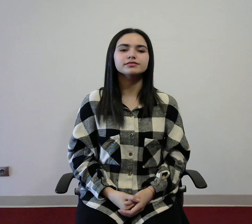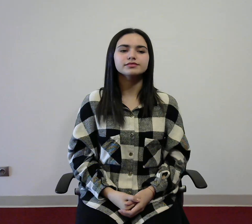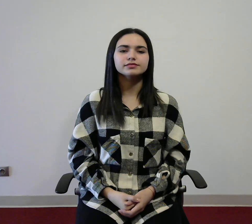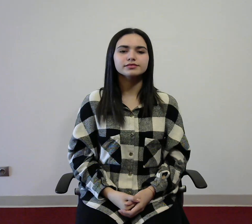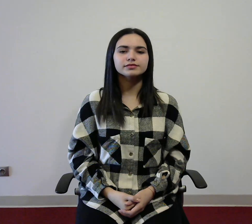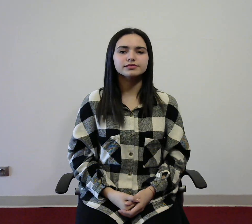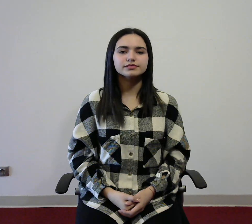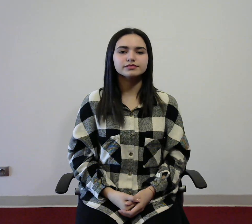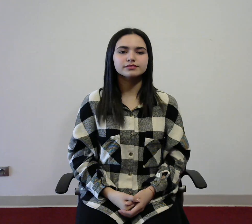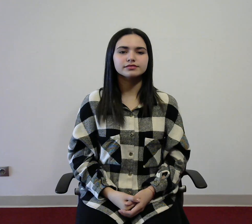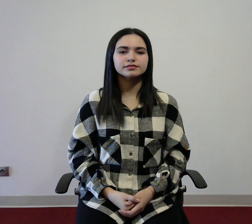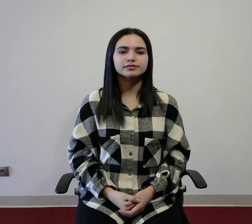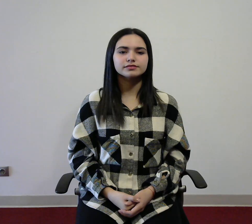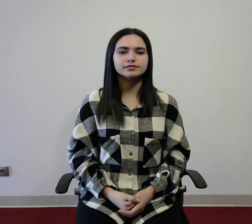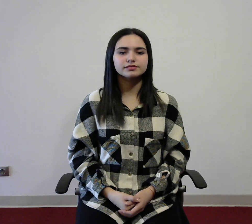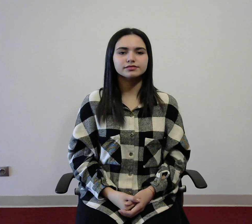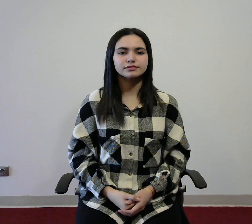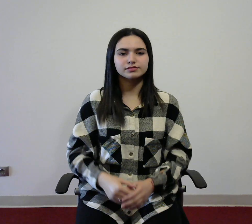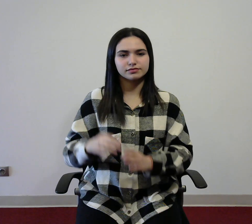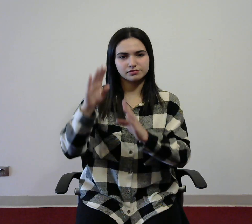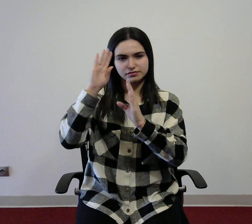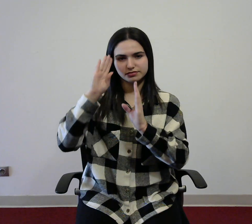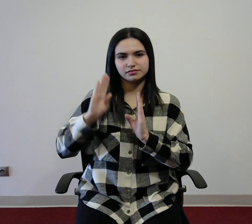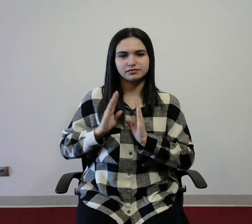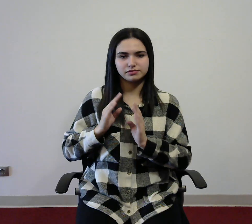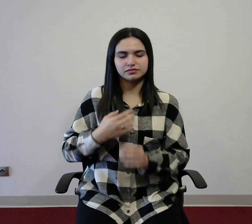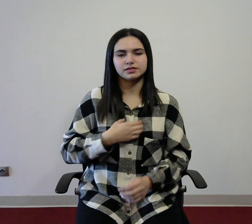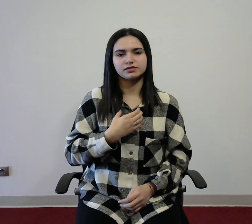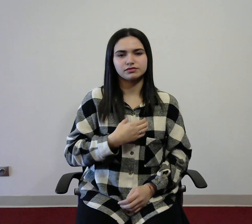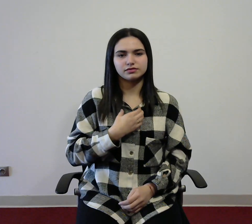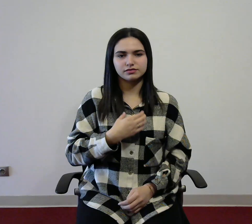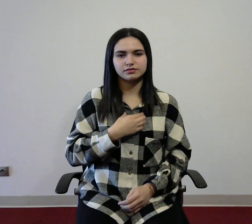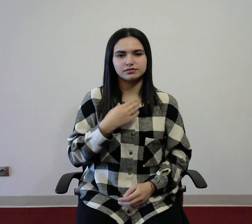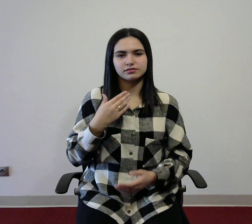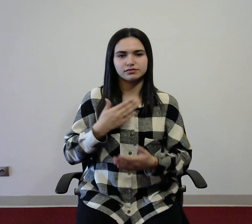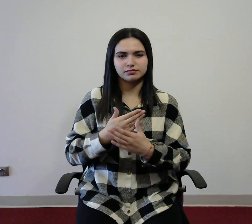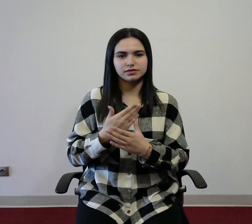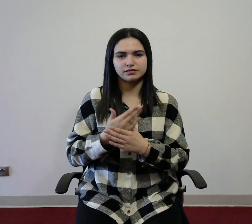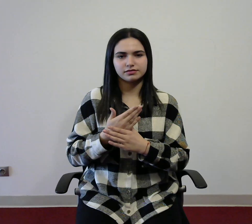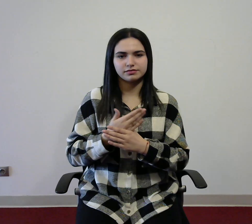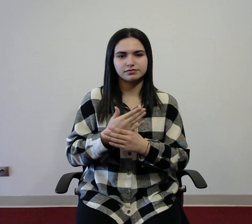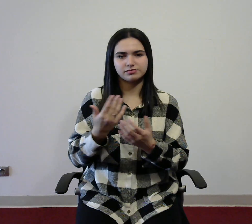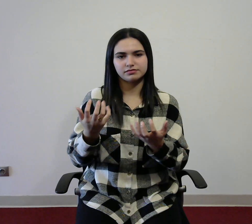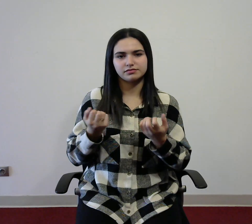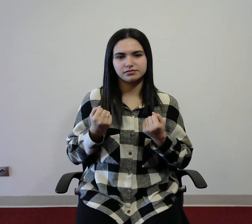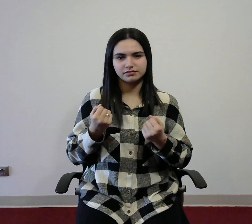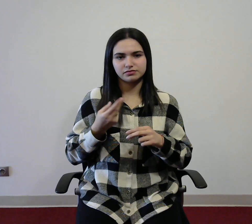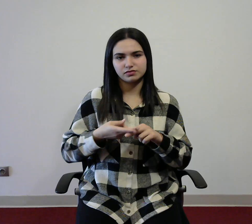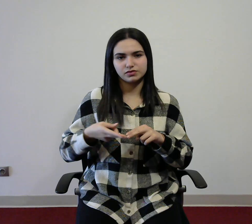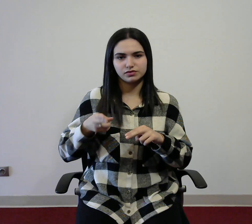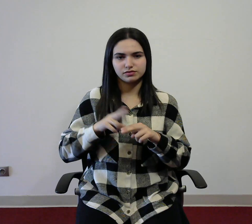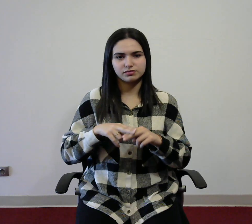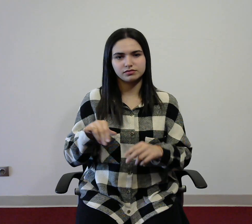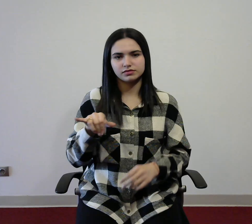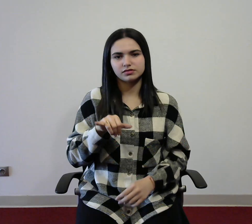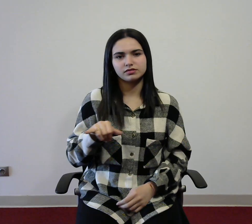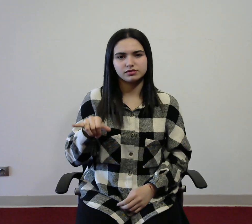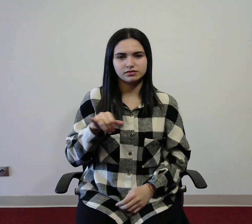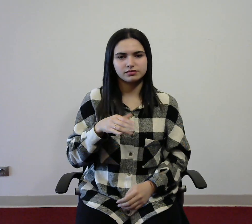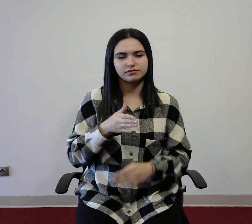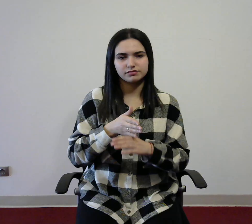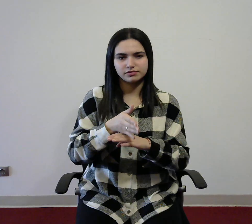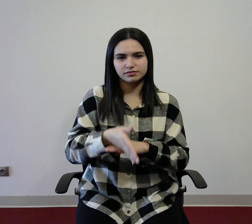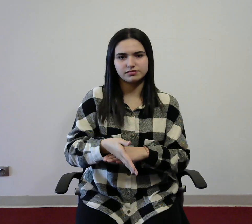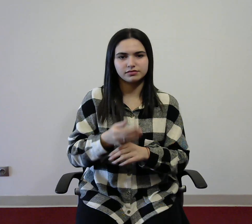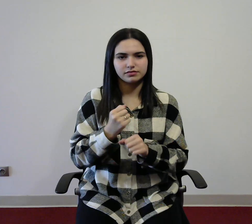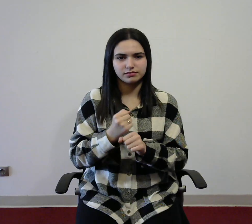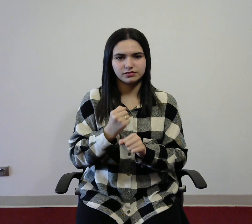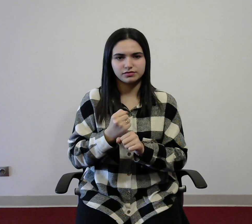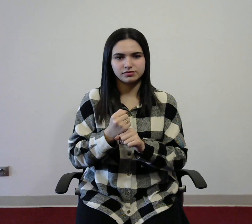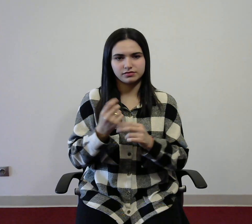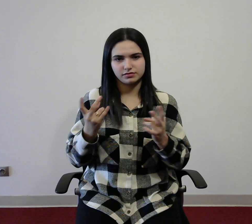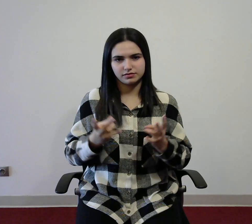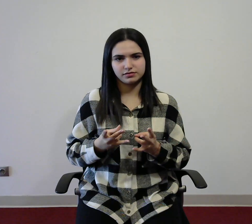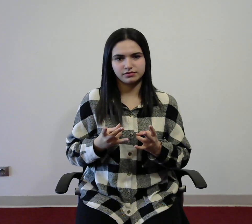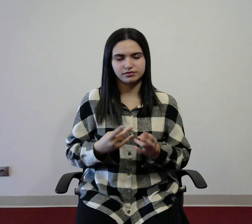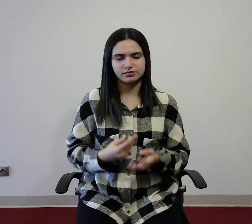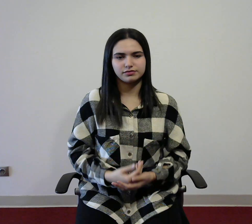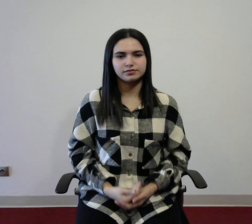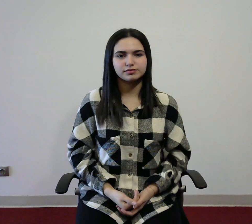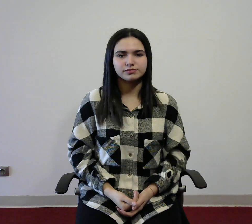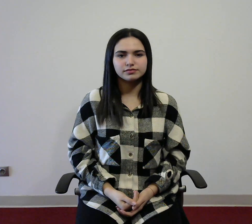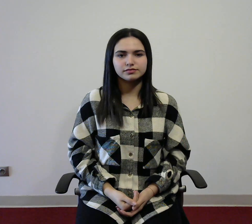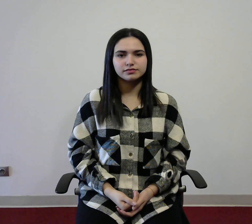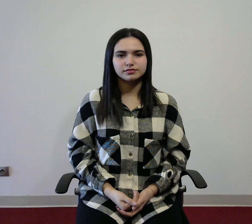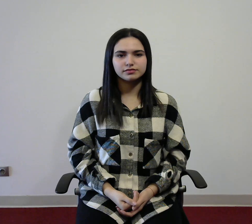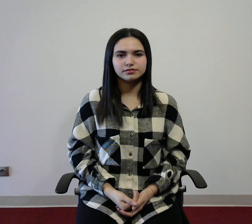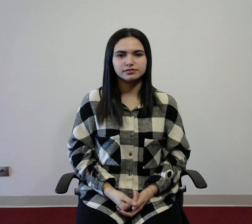Ünvanlı sosial yardım almaq üçün hara müraciət etmək lazımdır